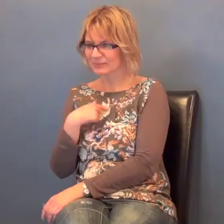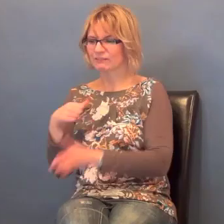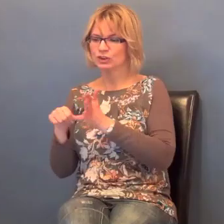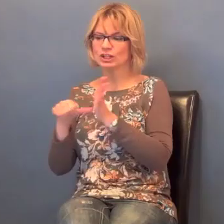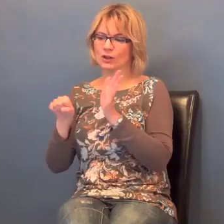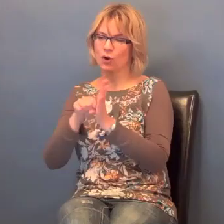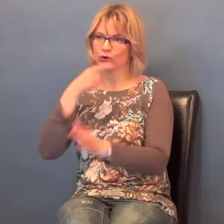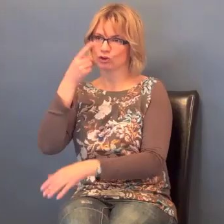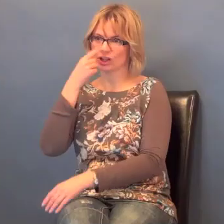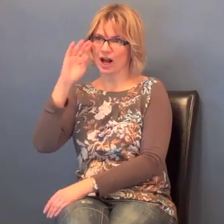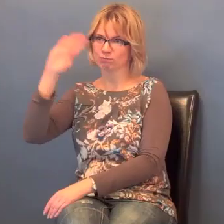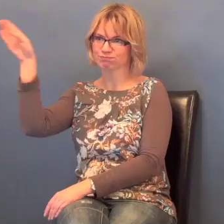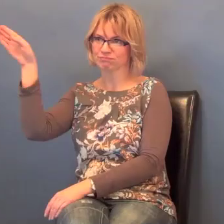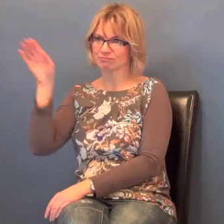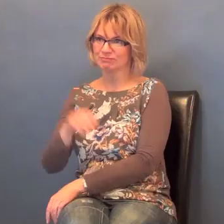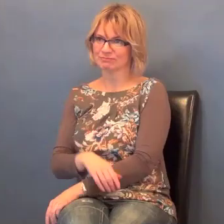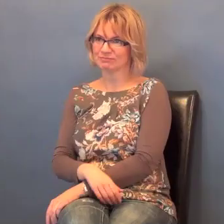Ja wyjeżdżam na wycieczkę do Olsztyna.